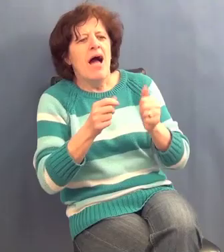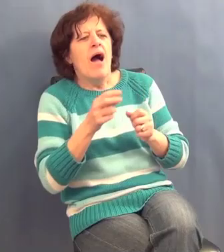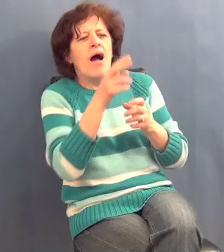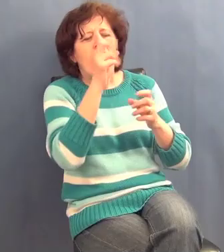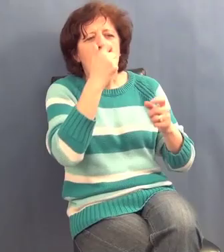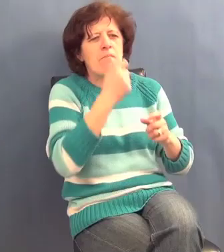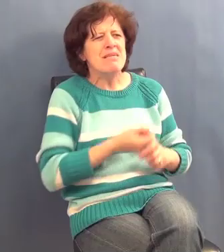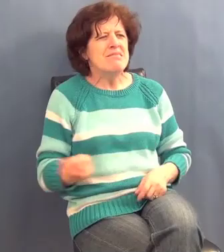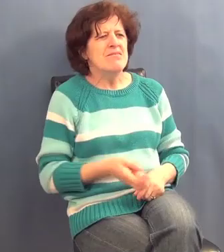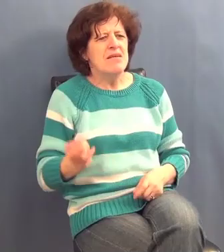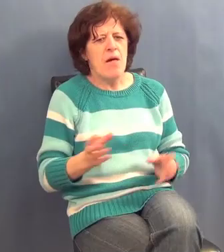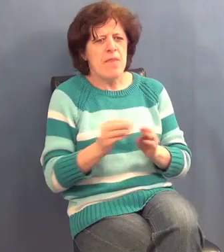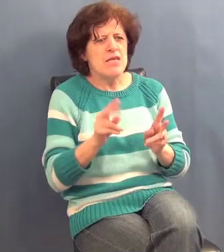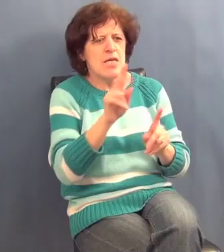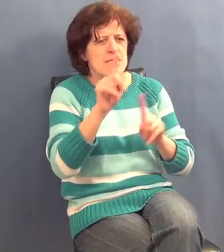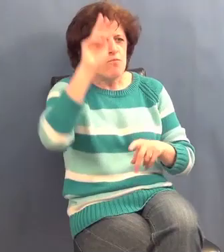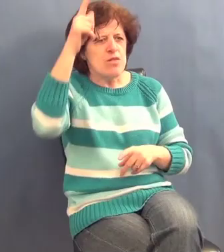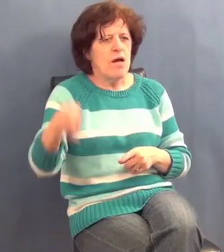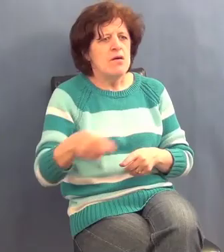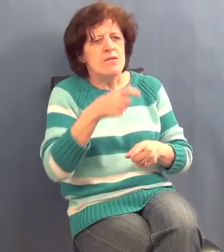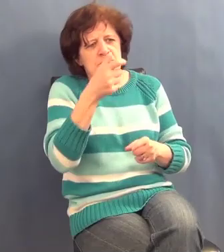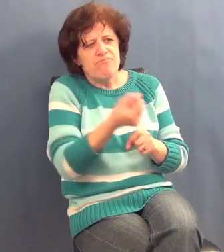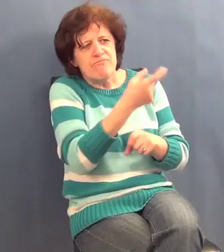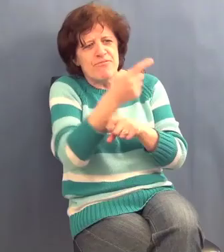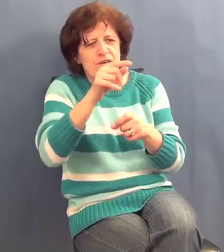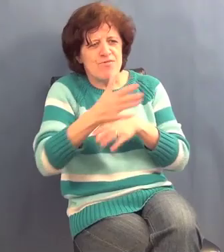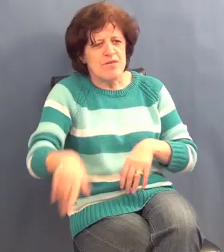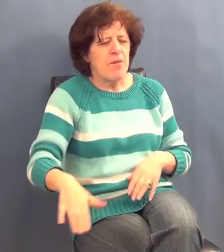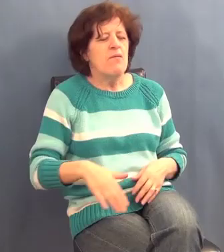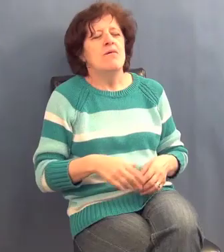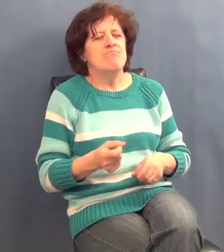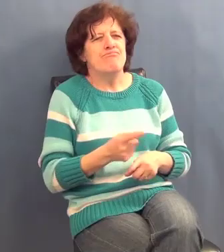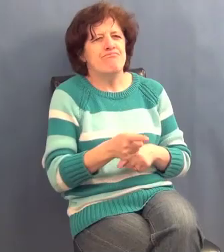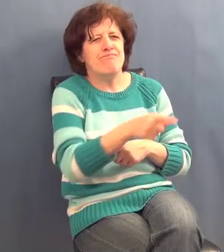Charlie Chaplin próbuje odgonić smarkacza od siebie, żeby policjant nie rozpoznał, że są wspólnikami, a smarkacz jest chuliganem.